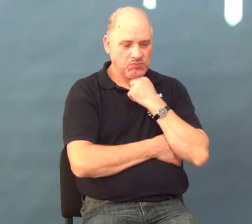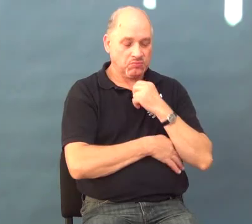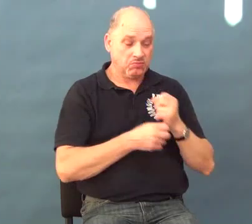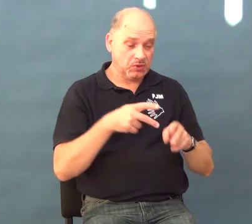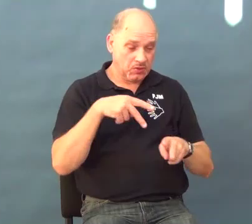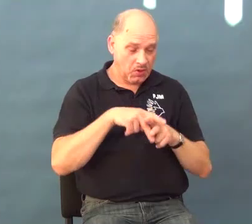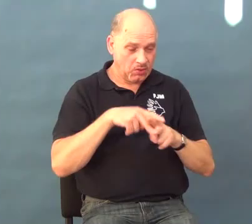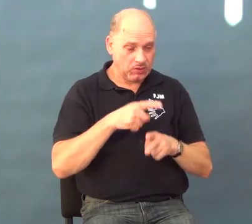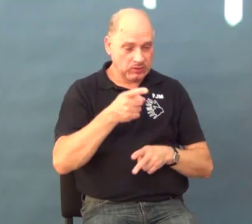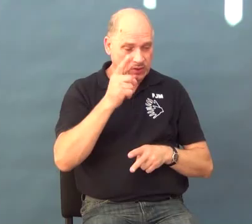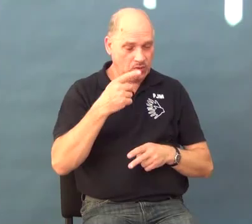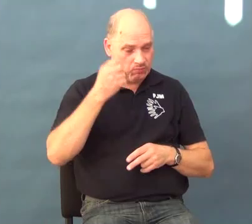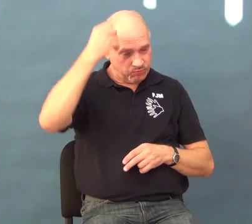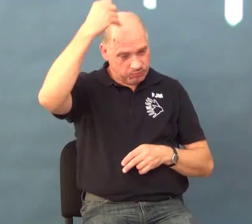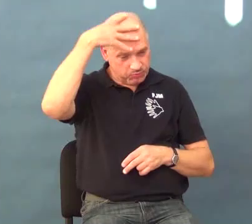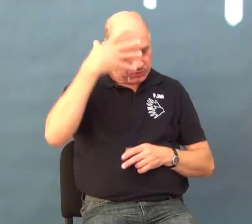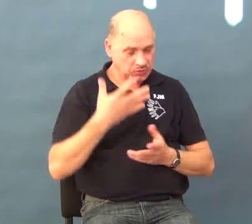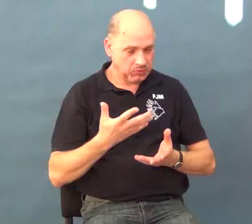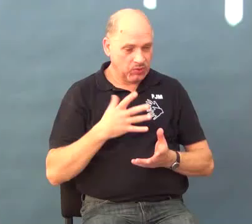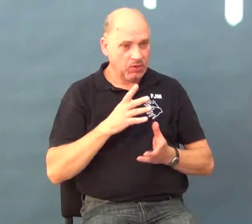Konie mają zakaz korzystania z prysznica.